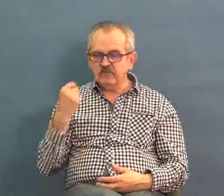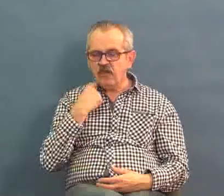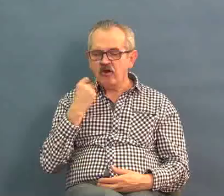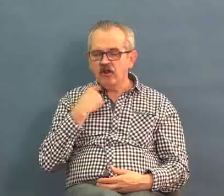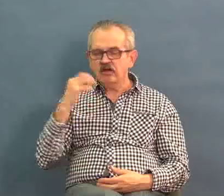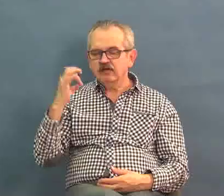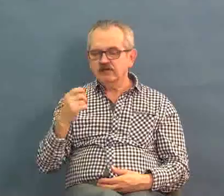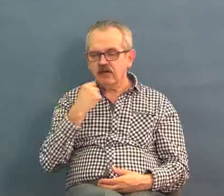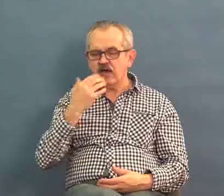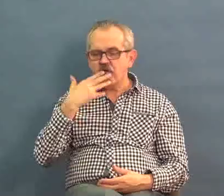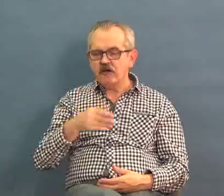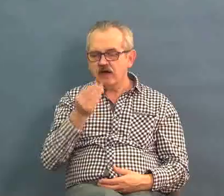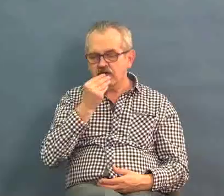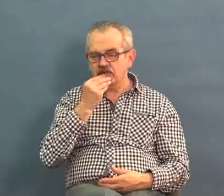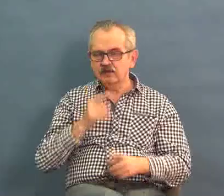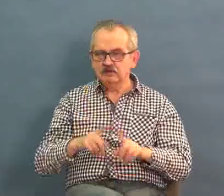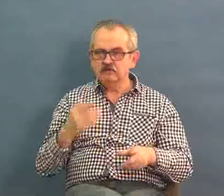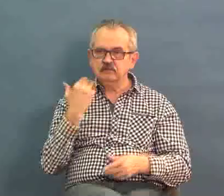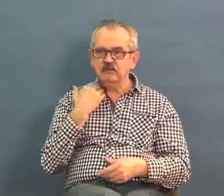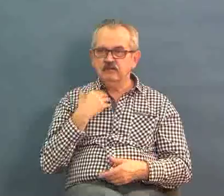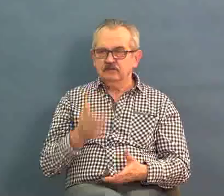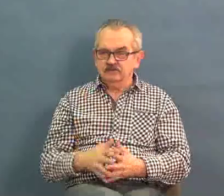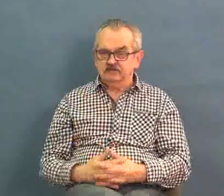Nie wolno pić alkoholu razem z gorącym jedzeniem.